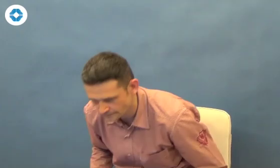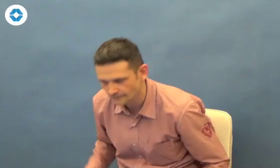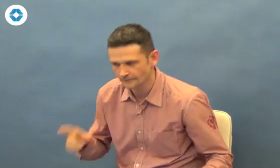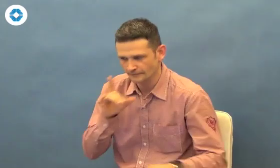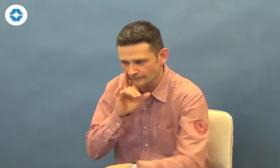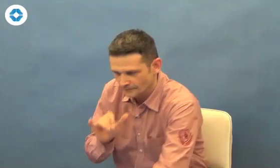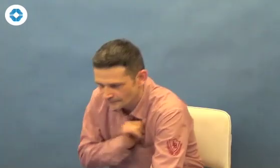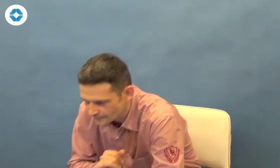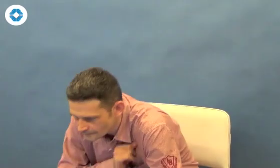Naprawdę wygodne.